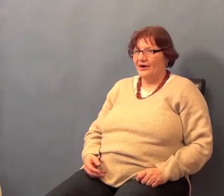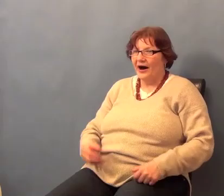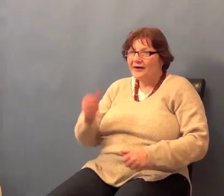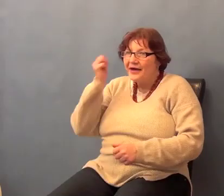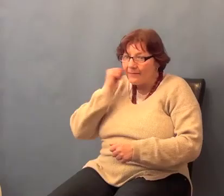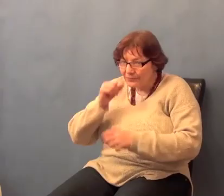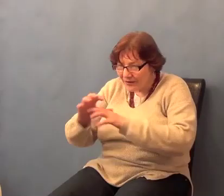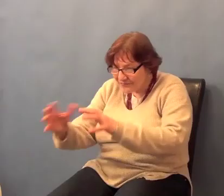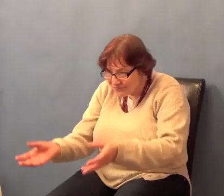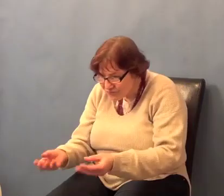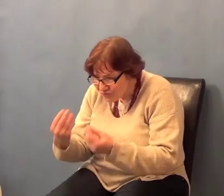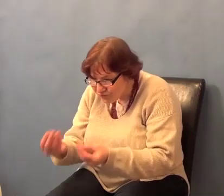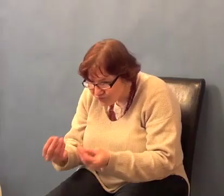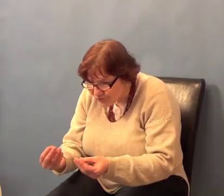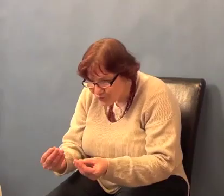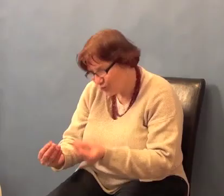Cała miska wspaniałych jabłek.